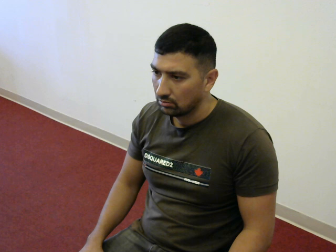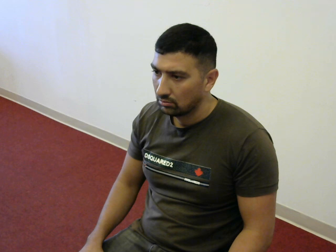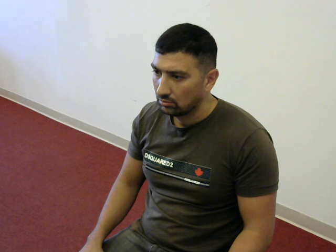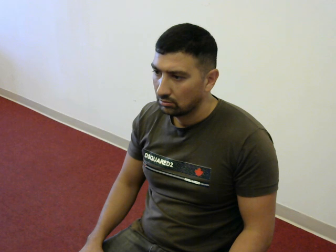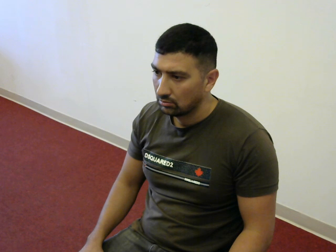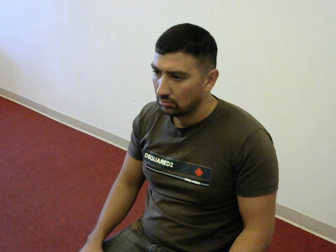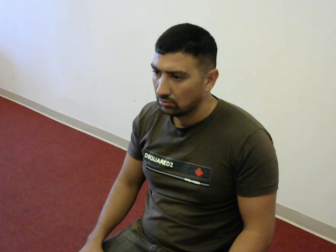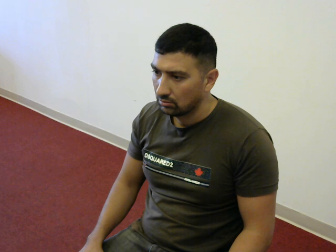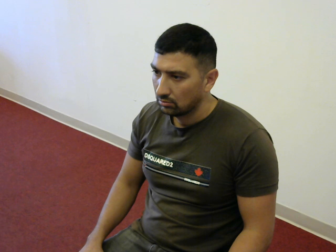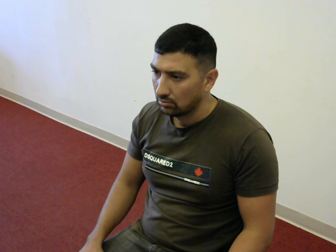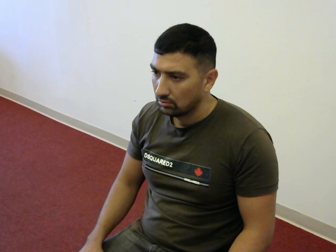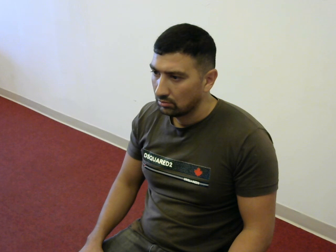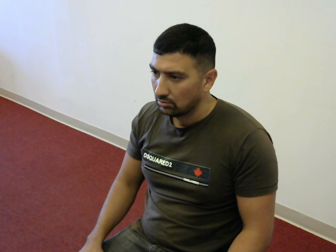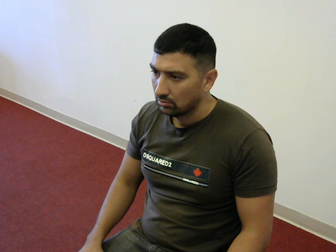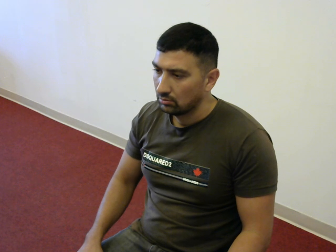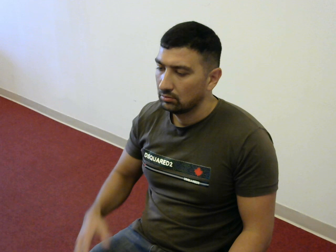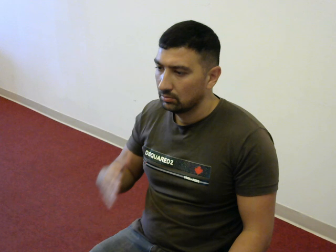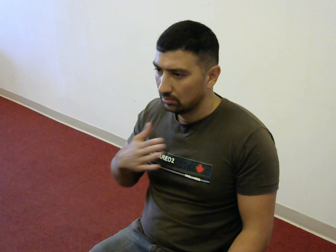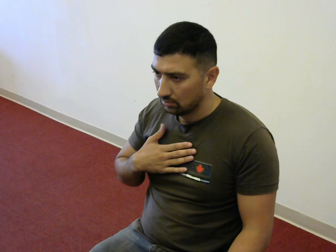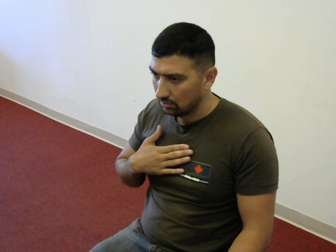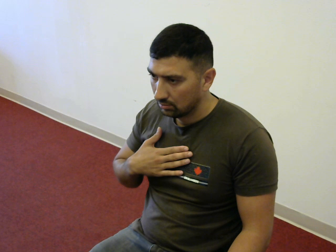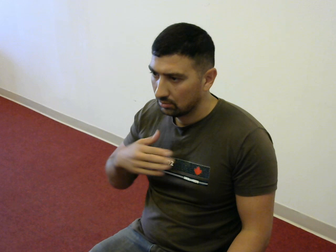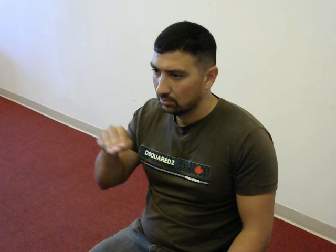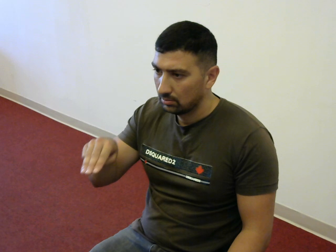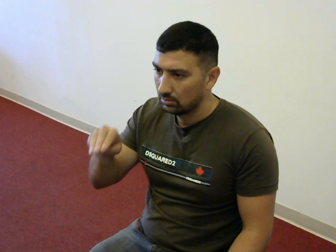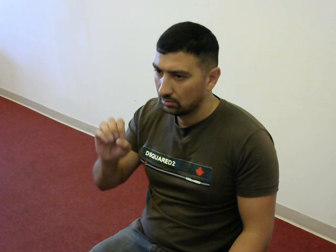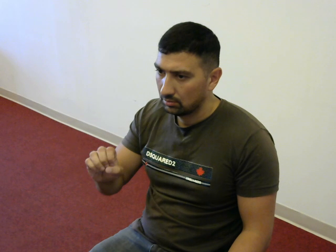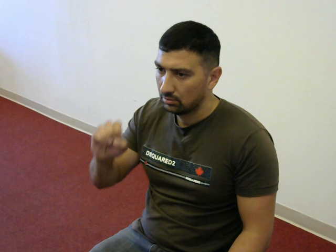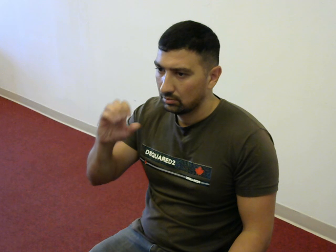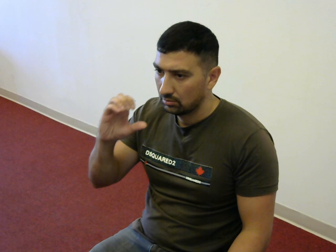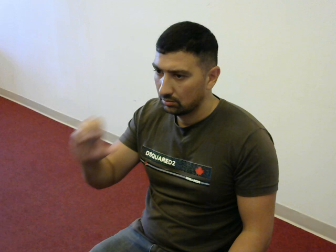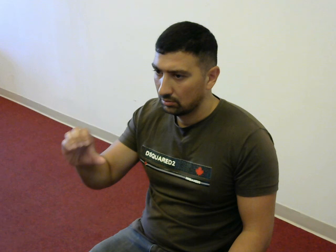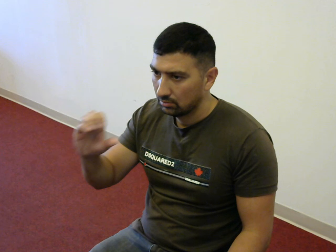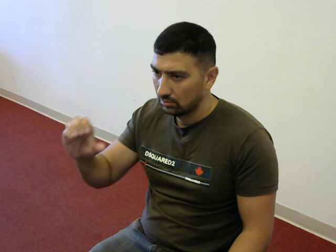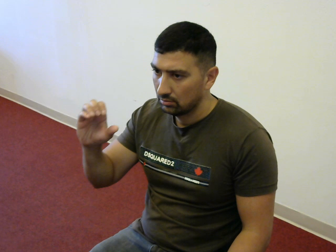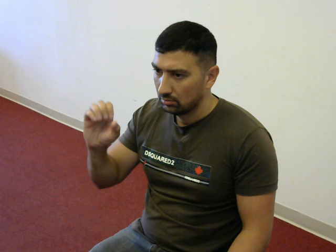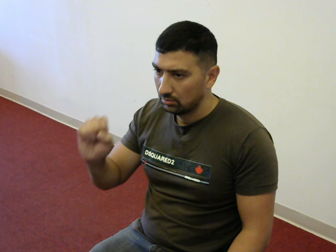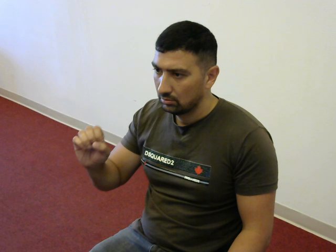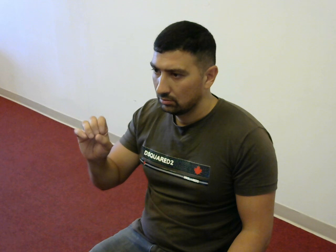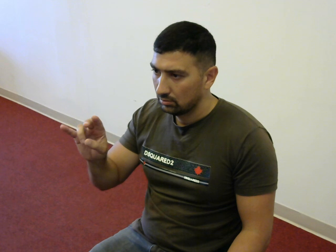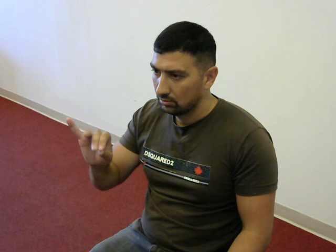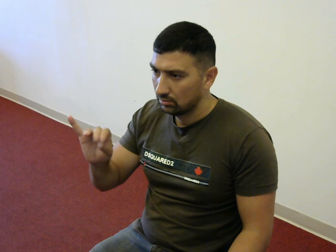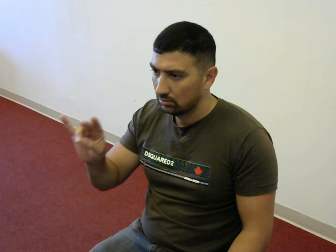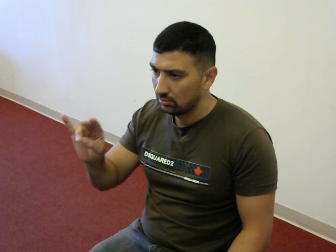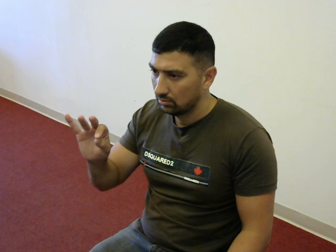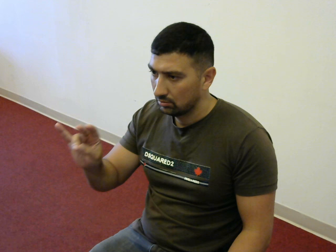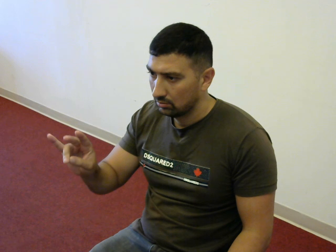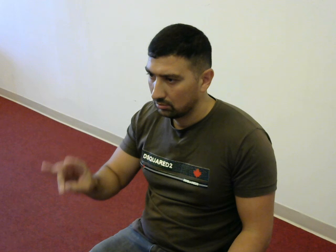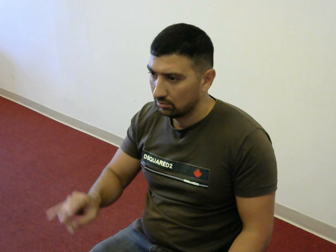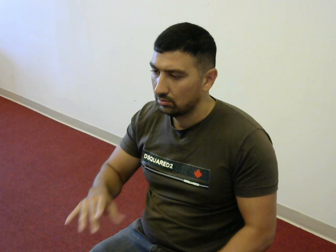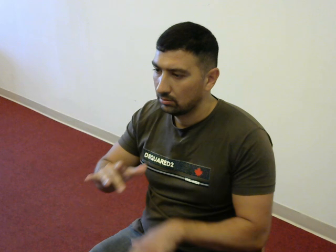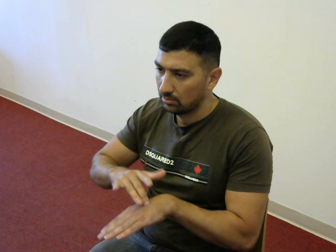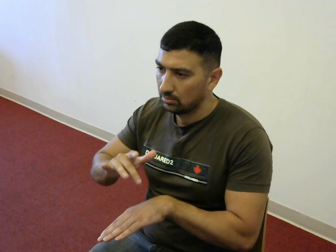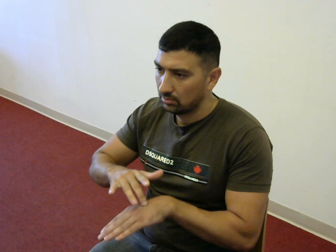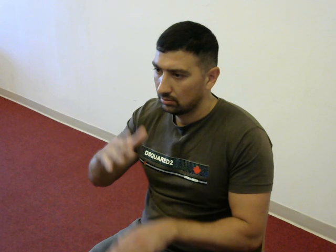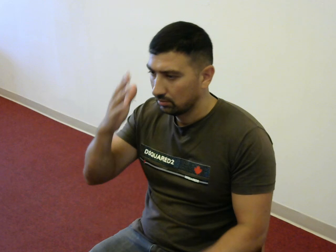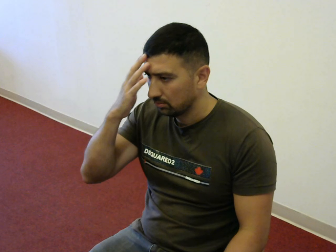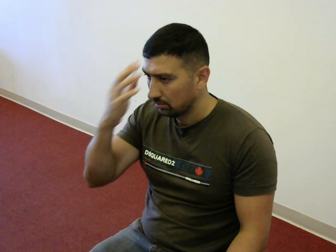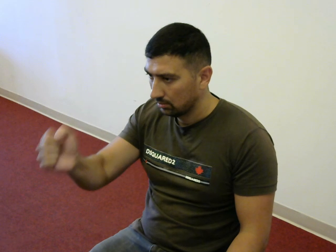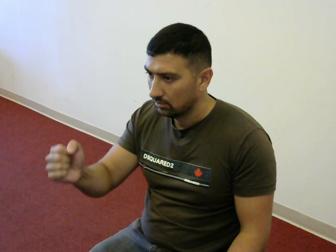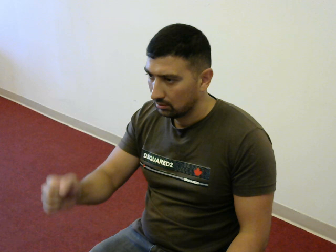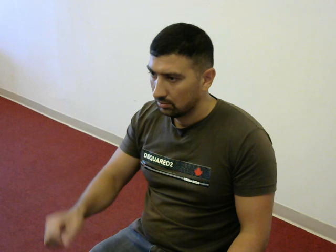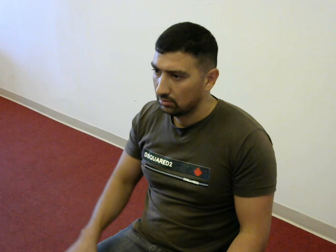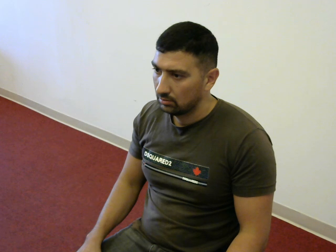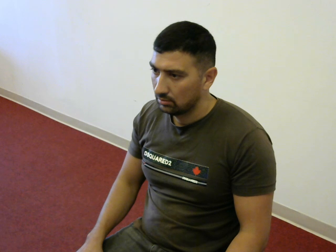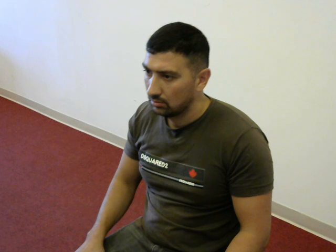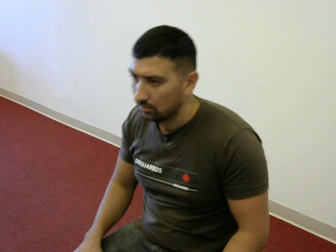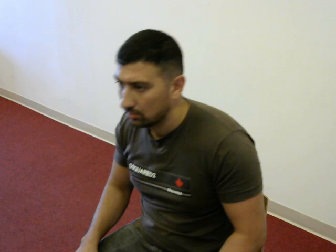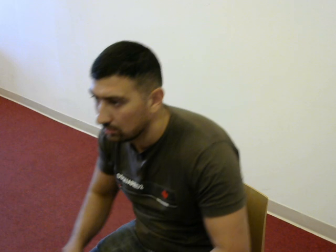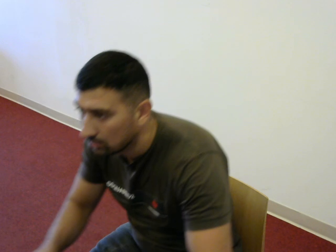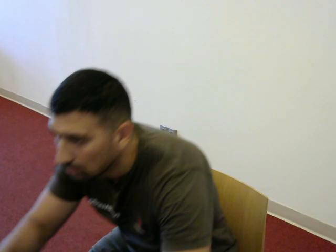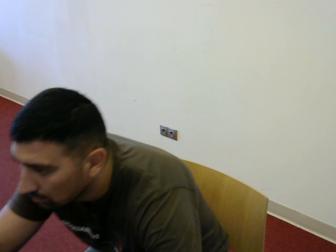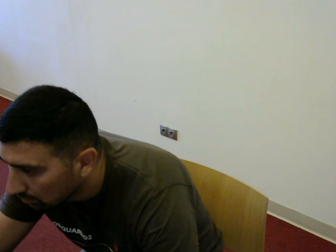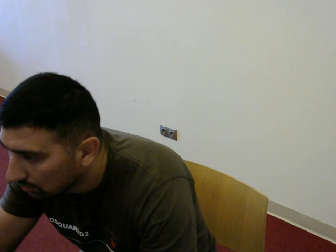Mən Messinin fanatıyam